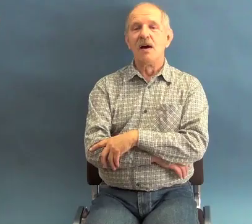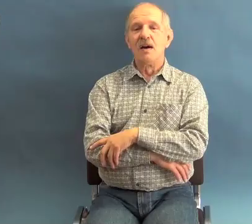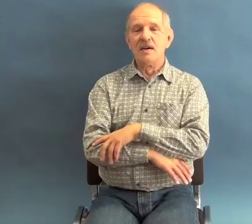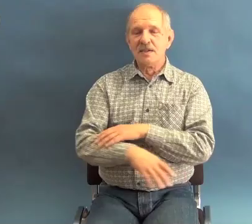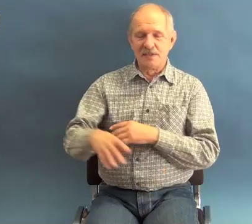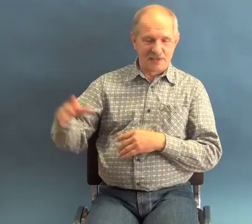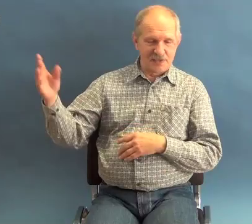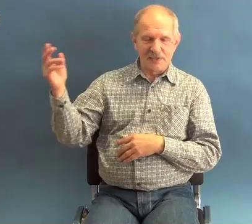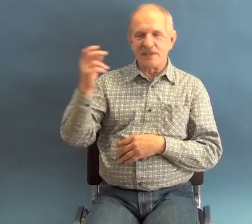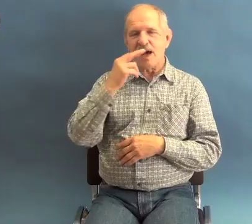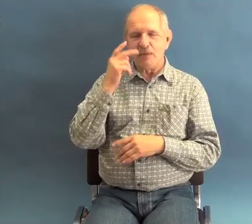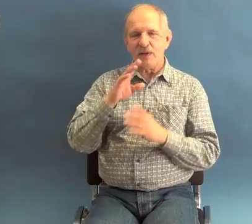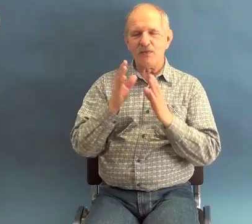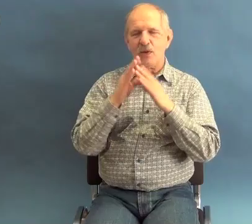Charlie Chaplin jest w domu.